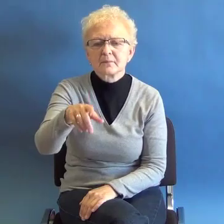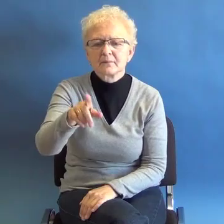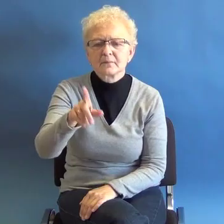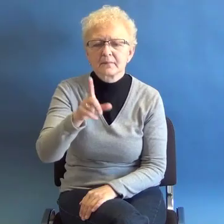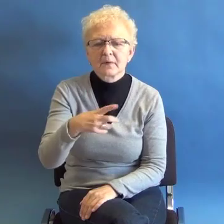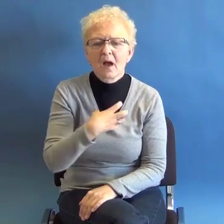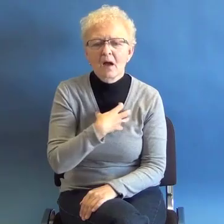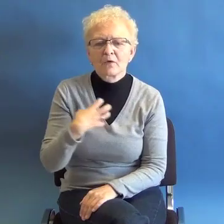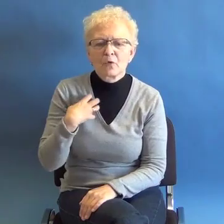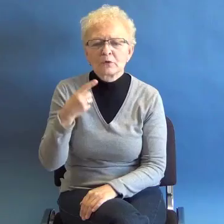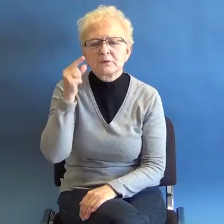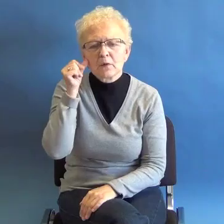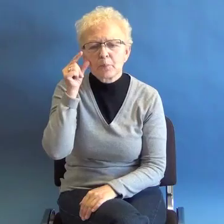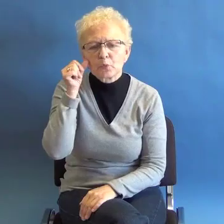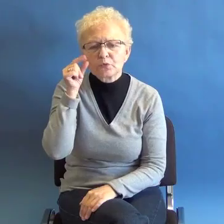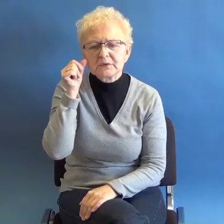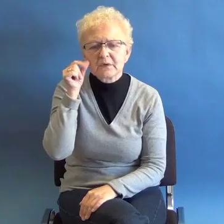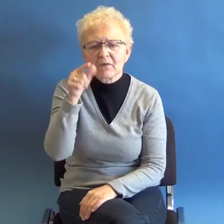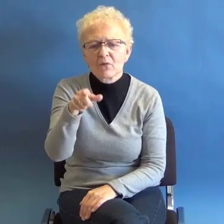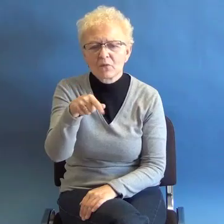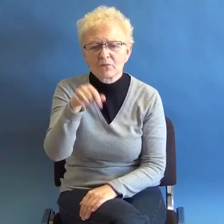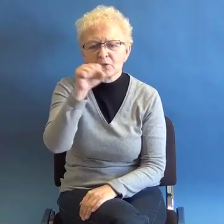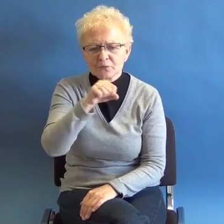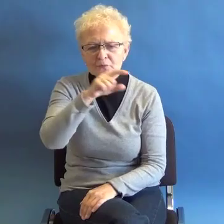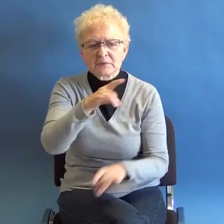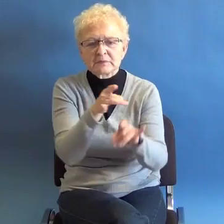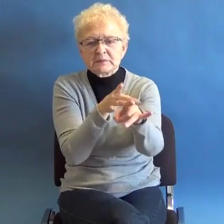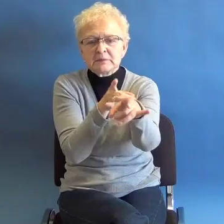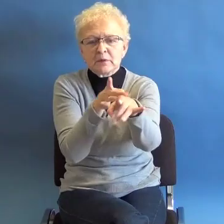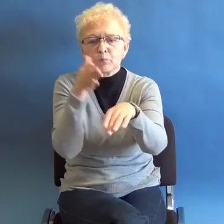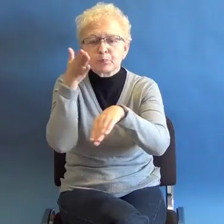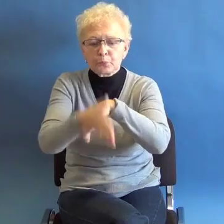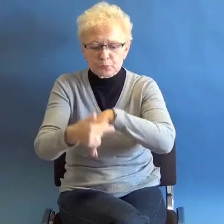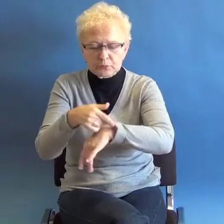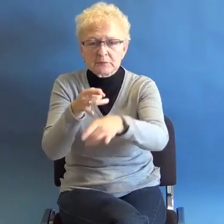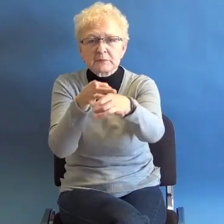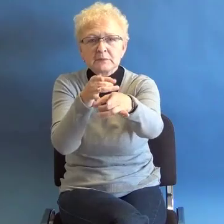Cybulski, aktor, we Wrocławiu biegł spóźniony na pociąg...